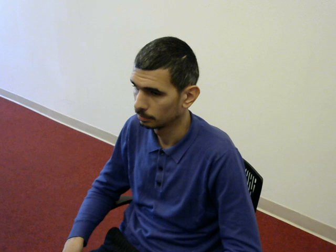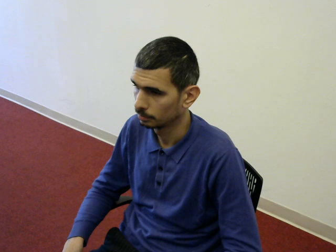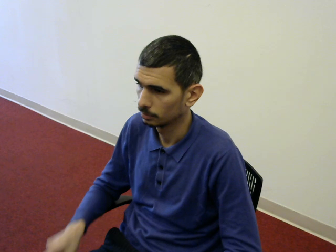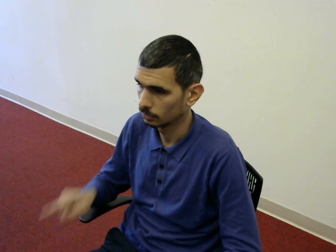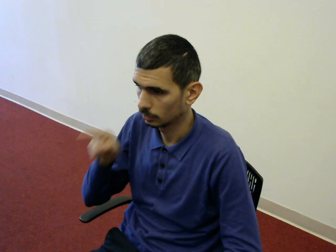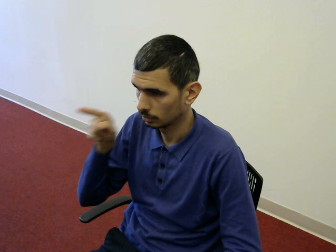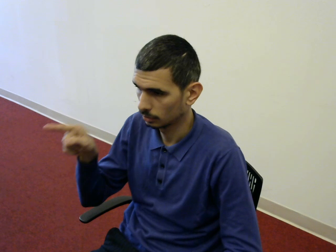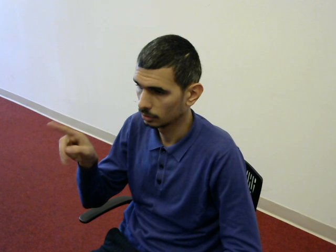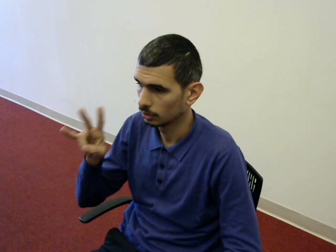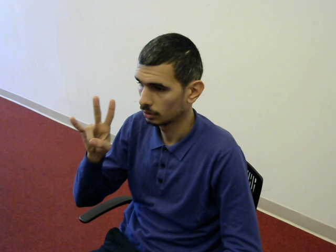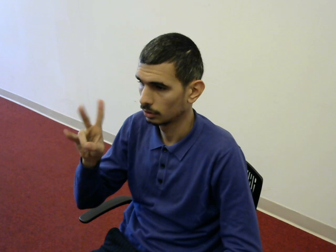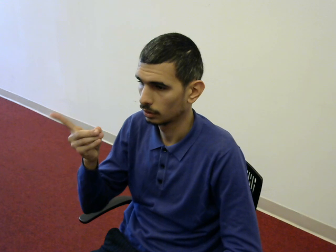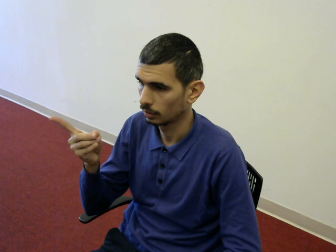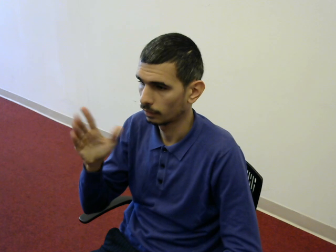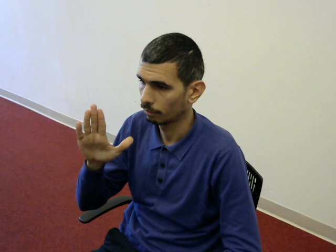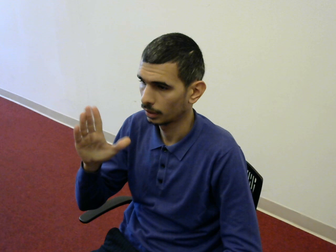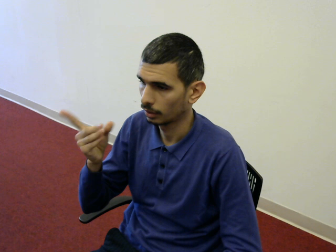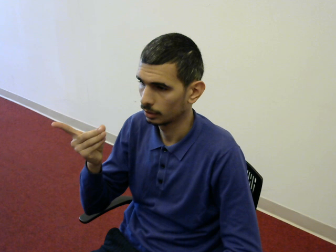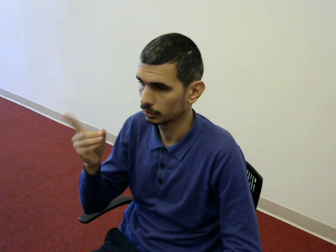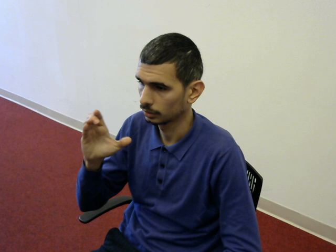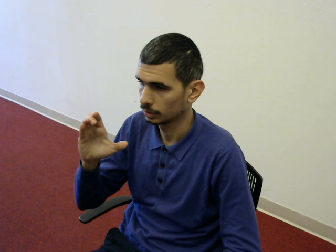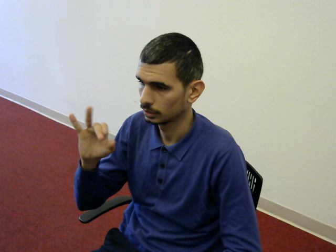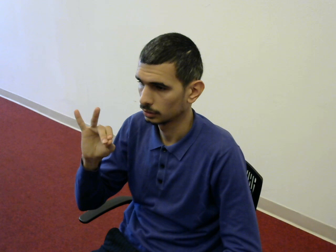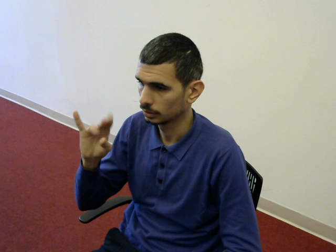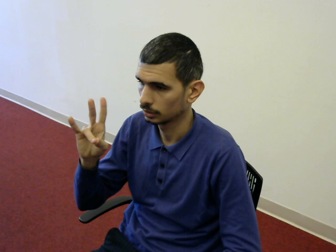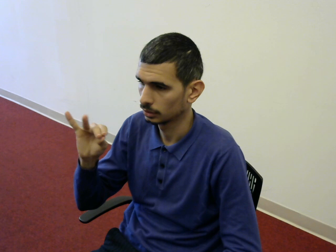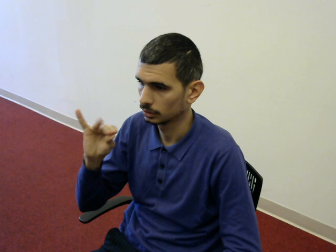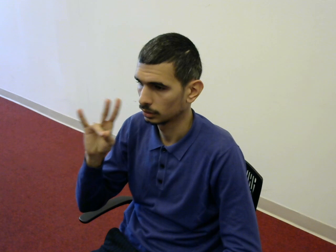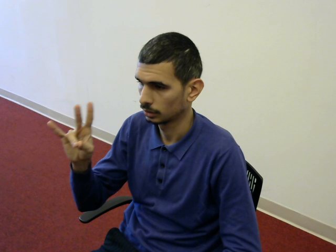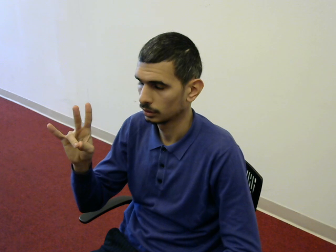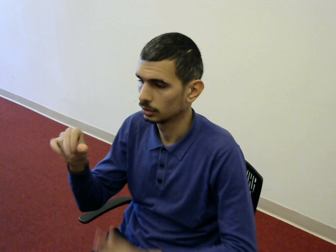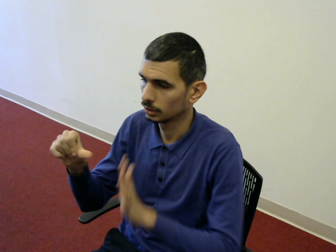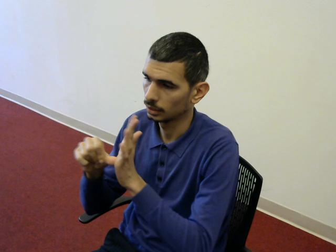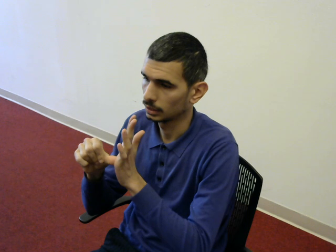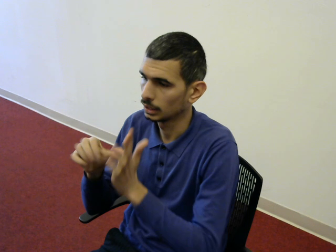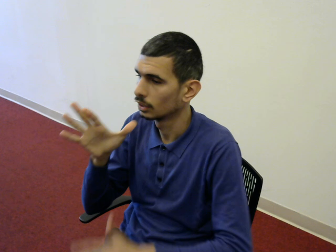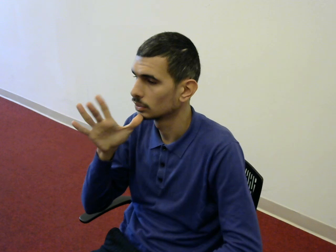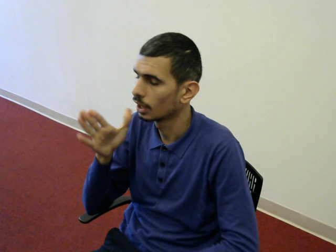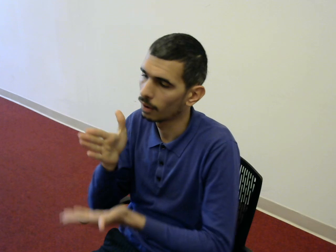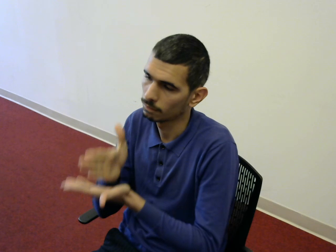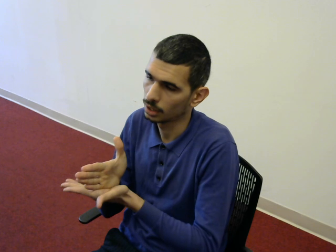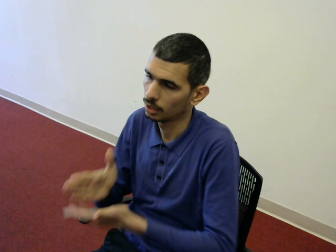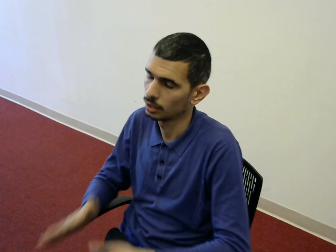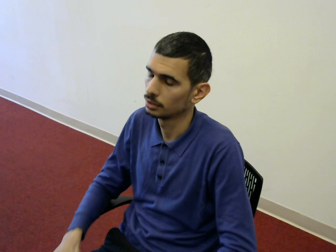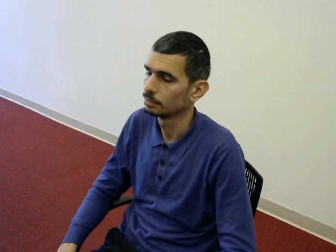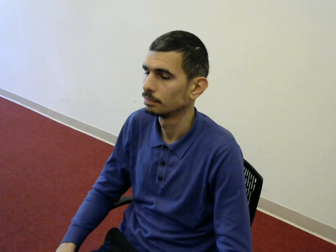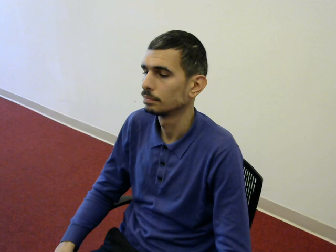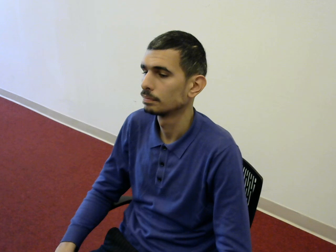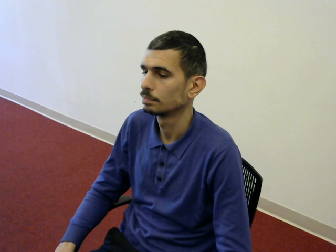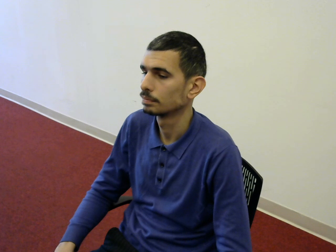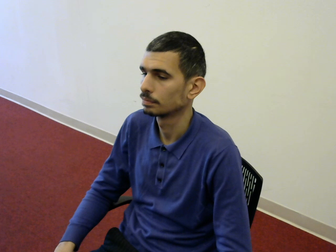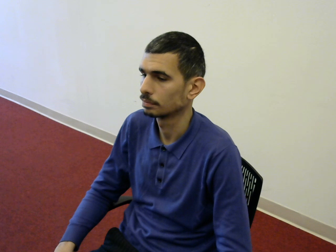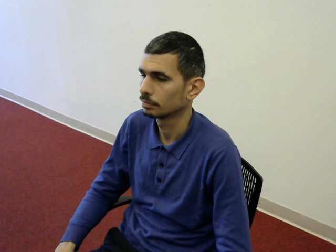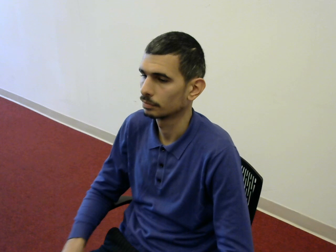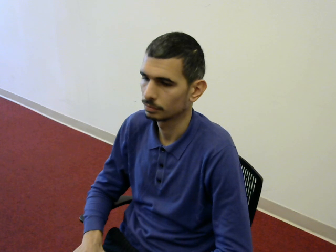Onun nəvəsinin 6 yaşı var